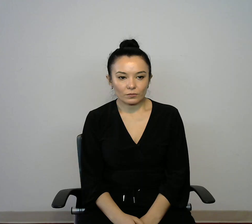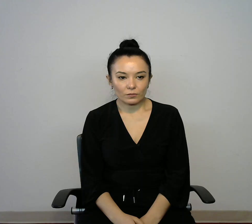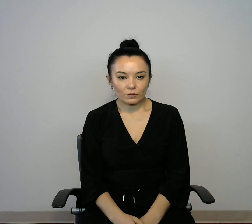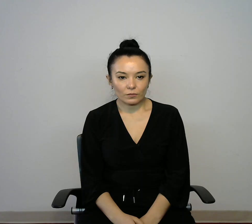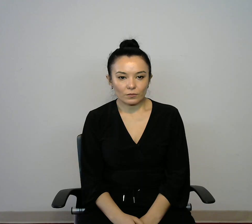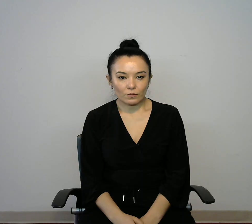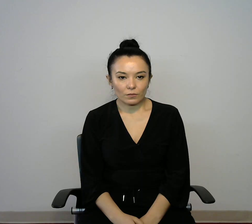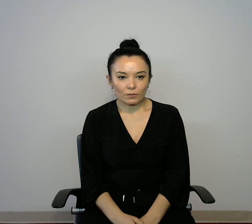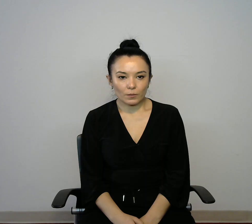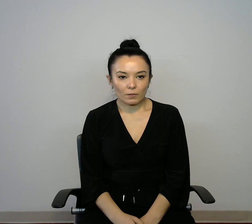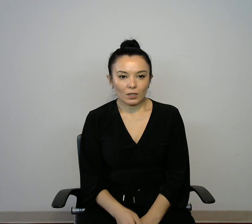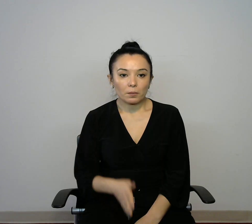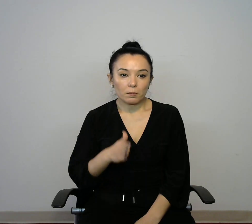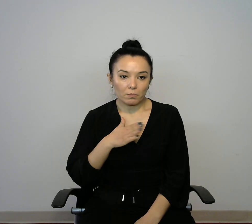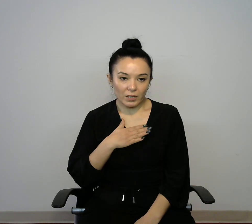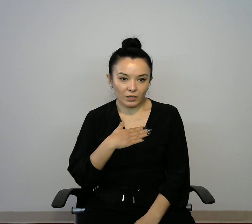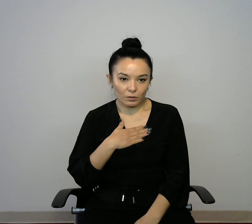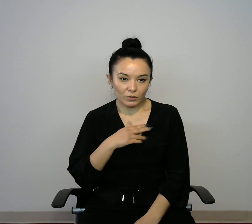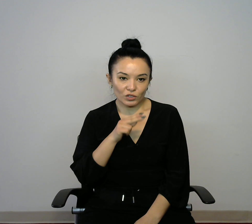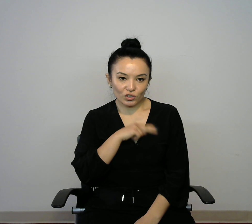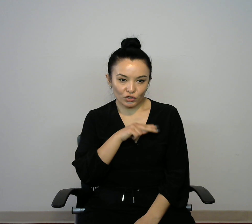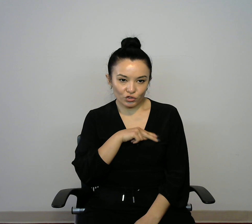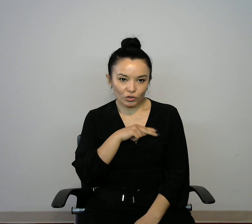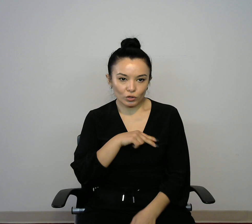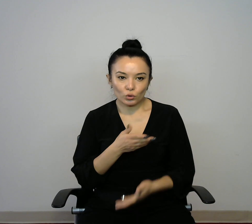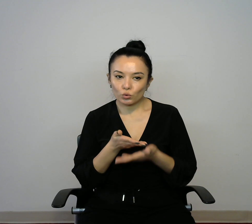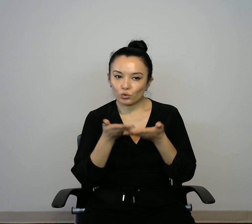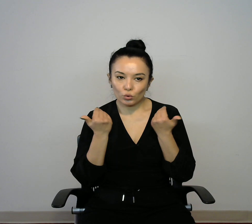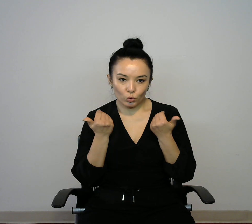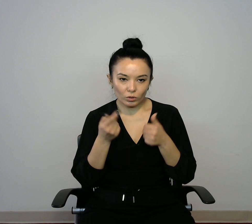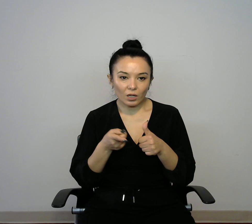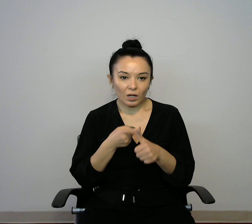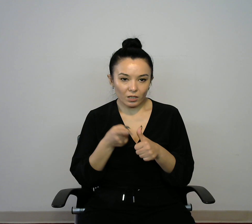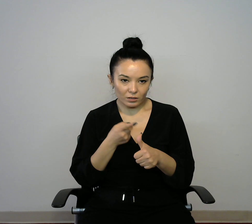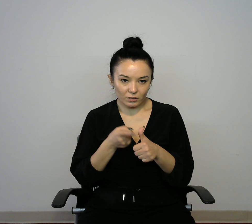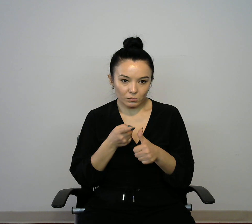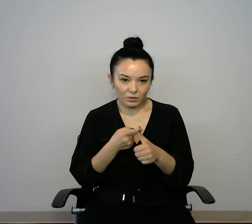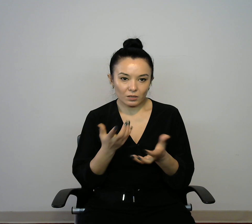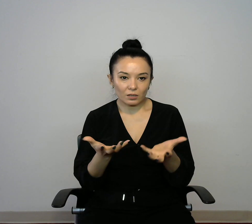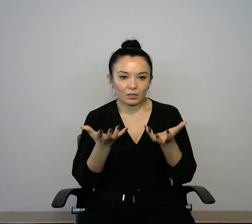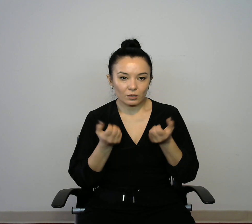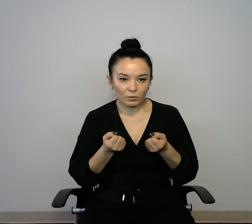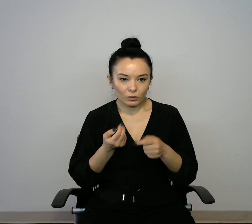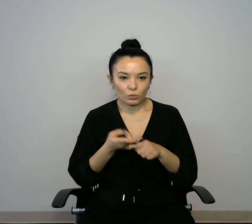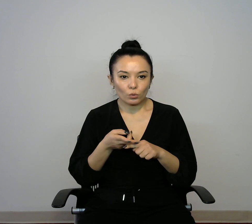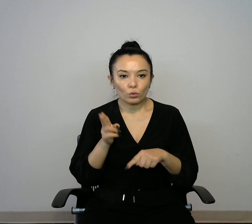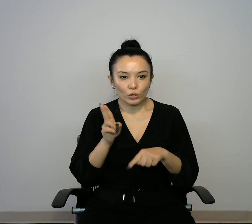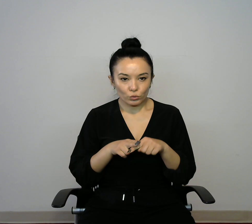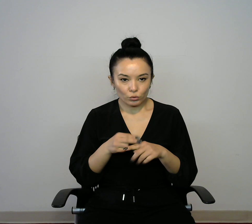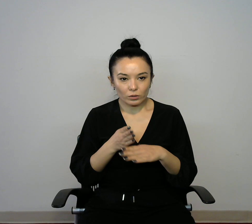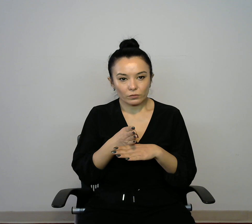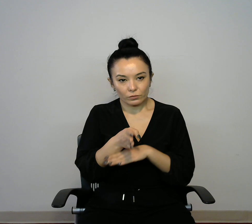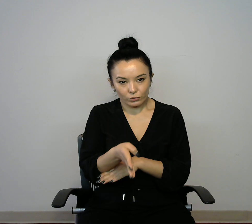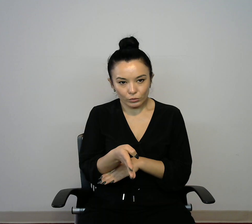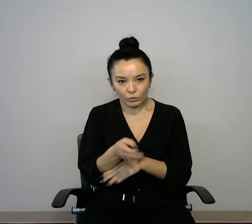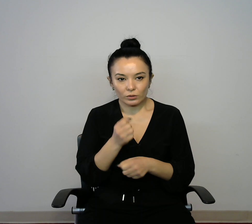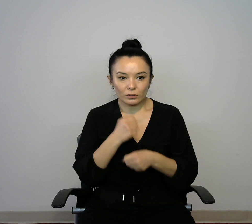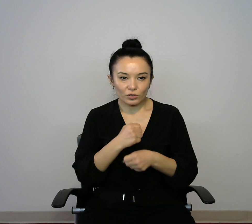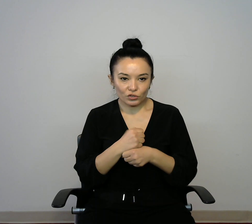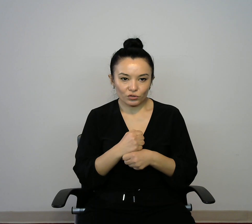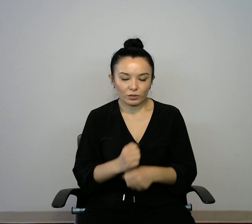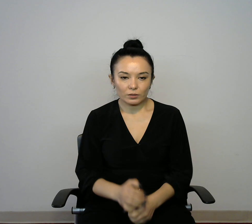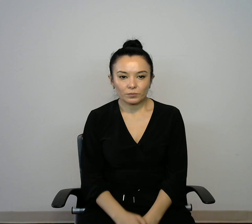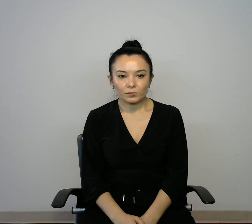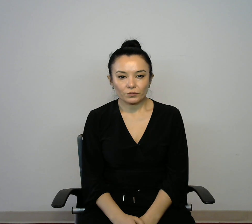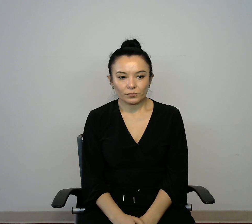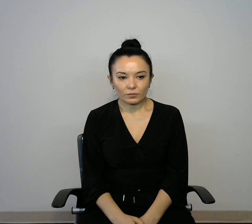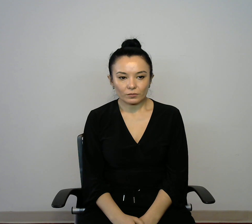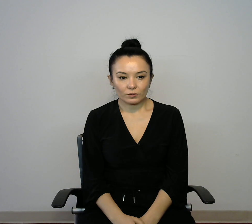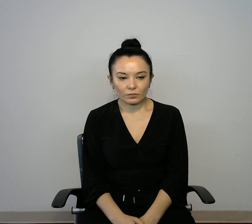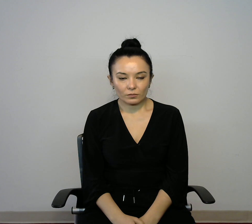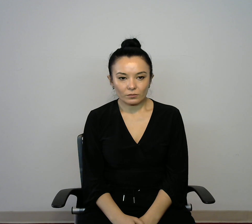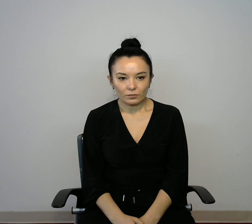Mən işsiz adı almaq üçün müraciət edirəm